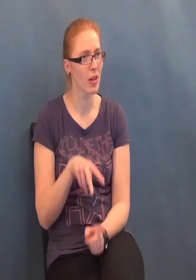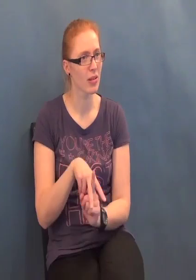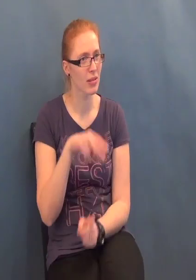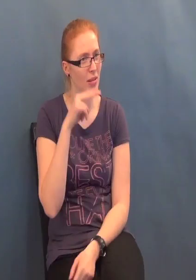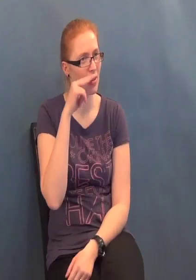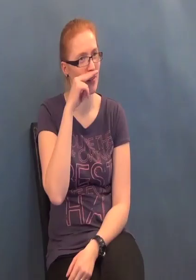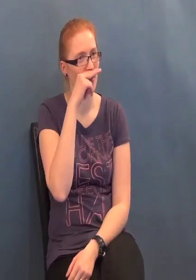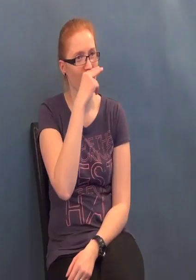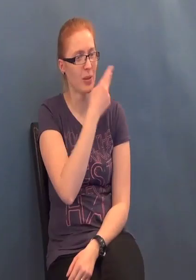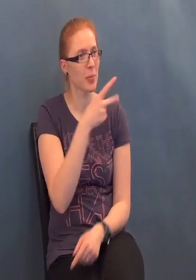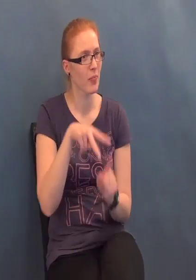Koń rdzewieje.